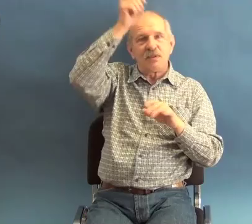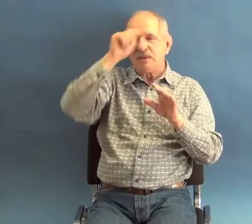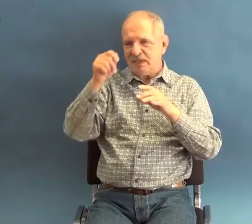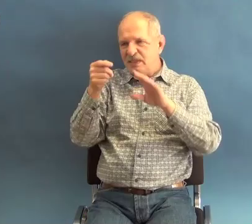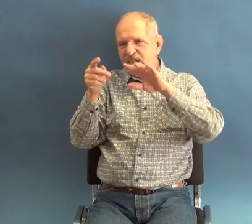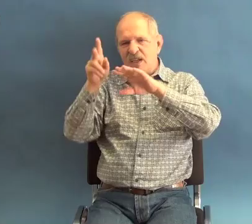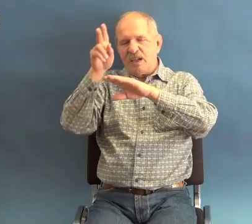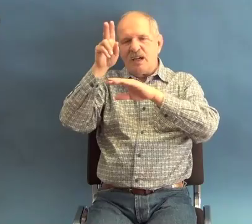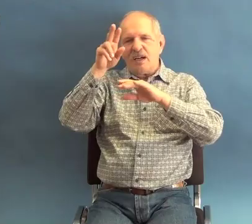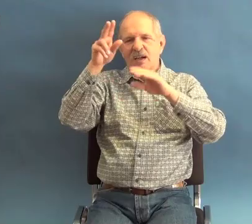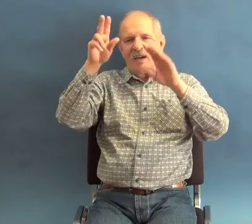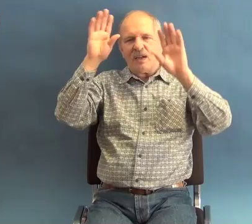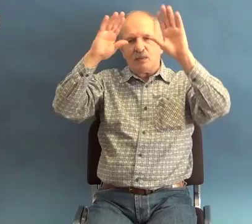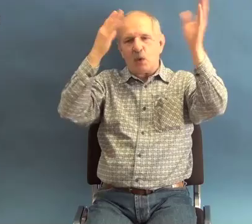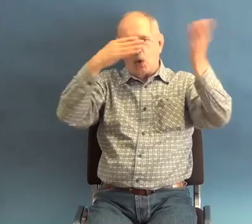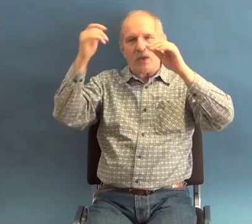Szyba jest gotowa.